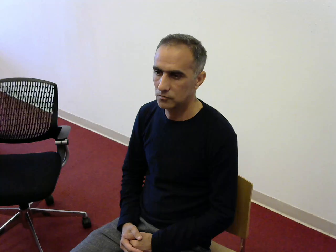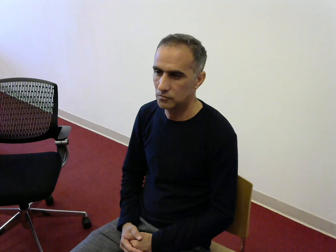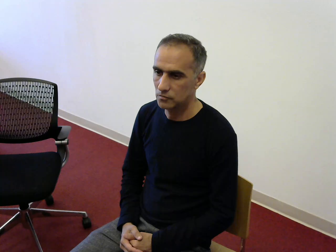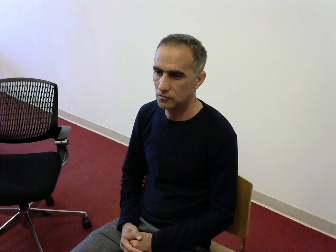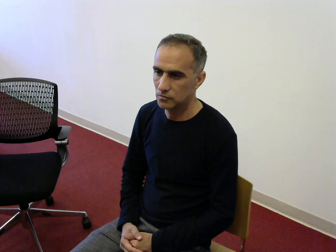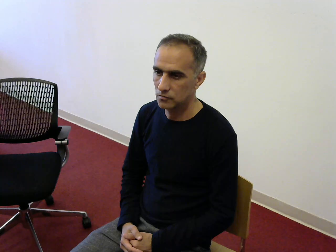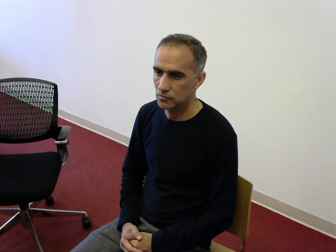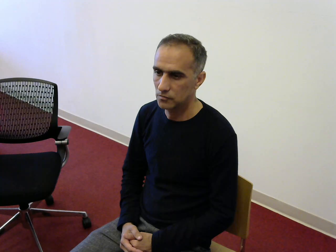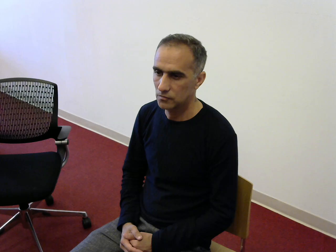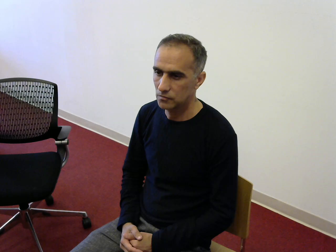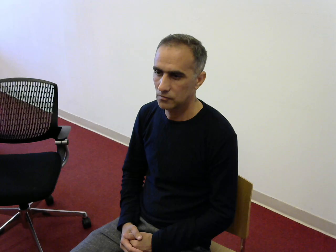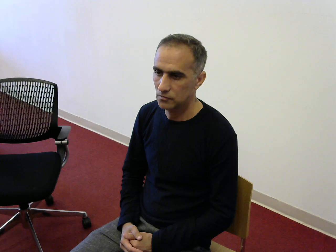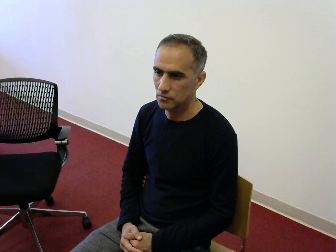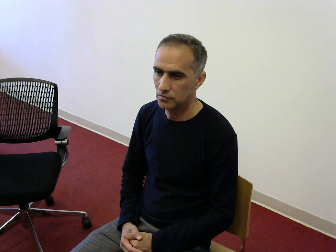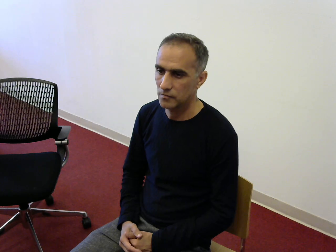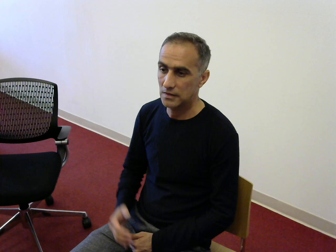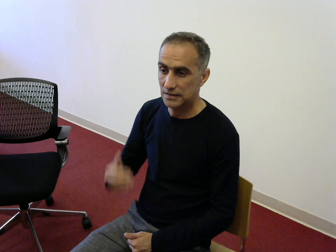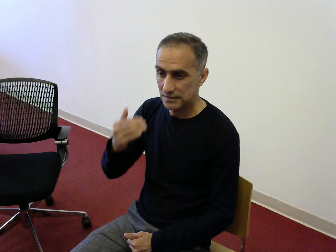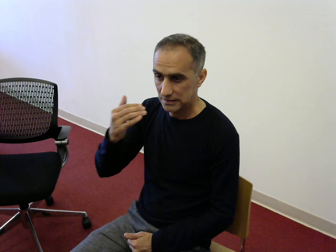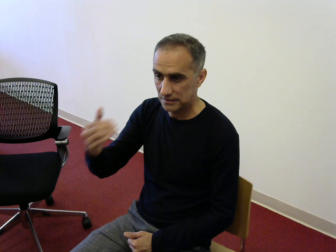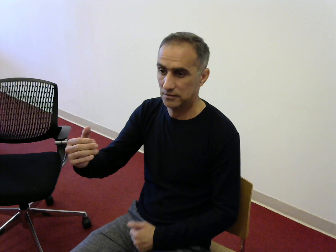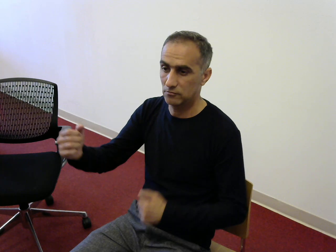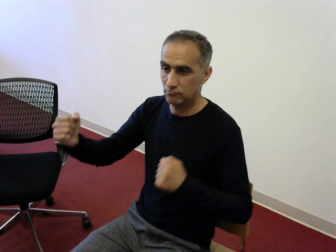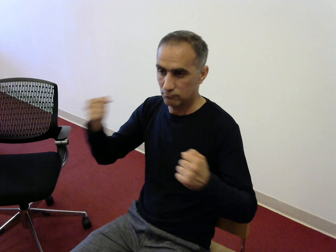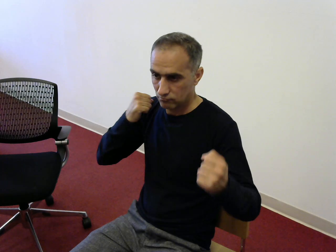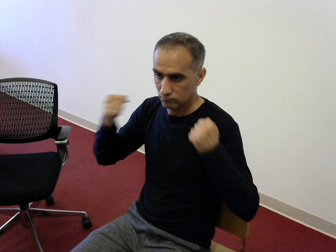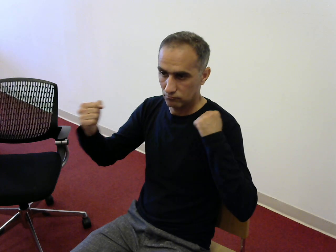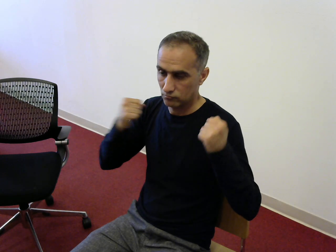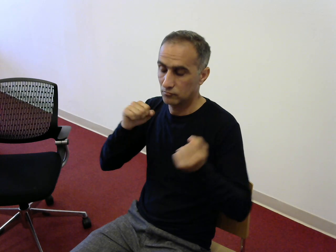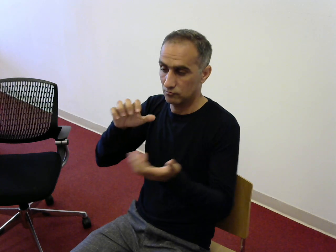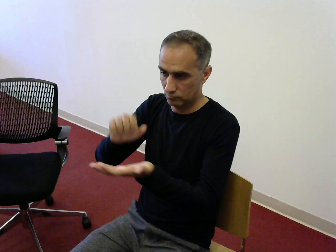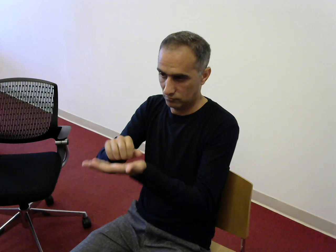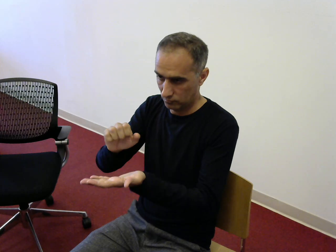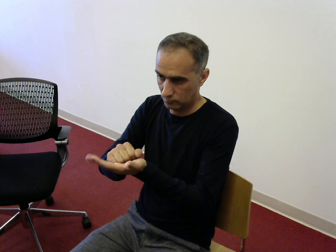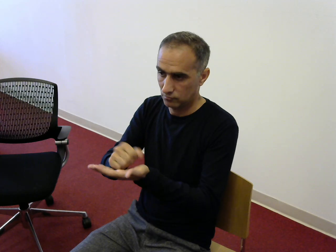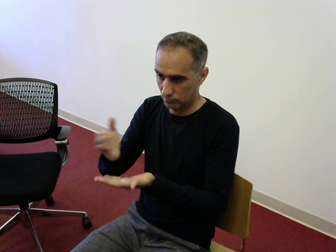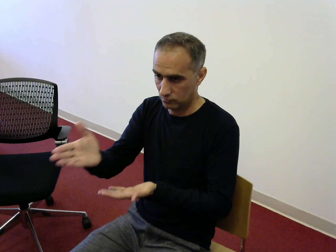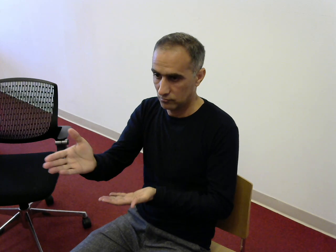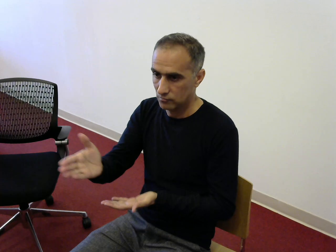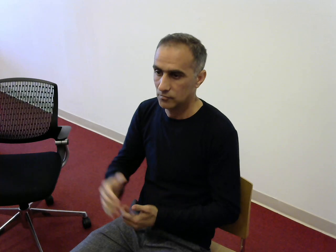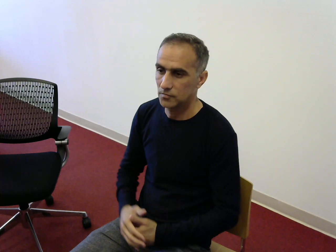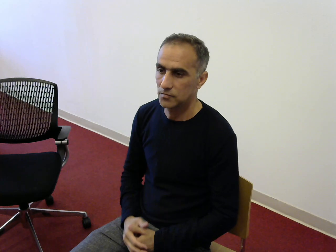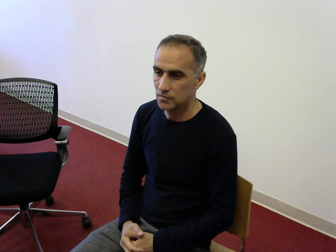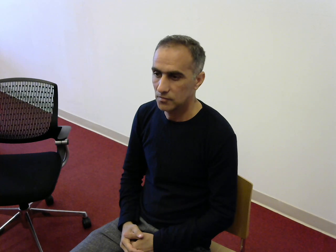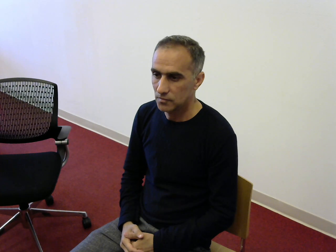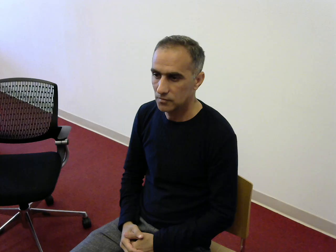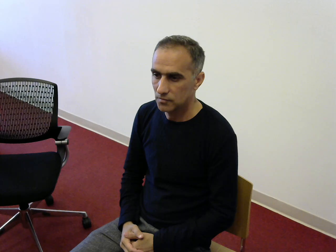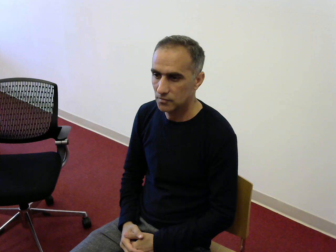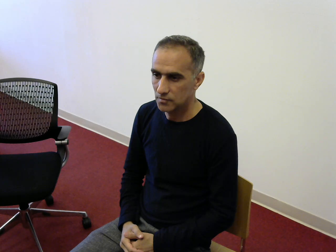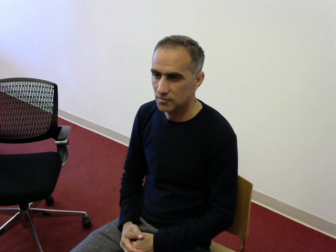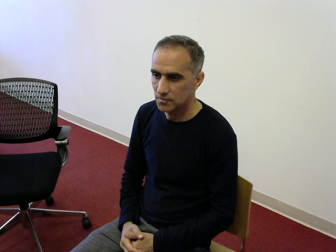Siz idmanla məşğul olursunuzmu?